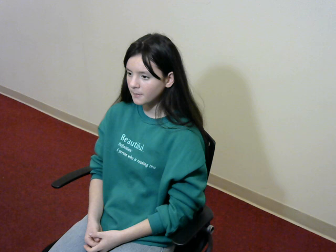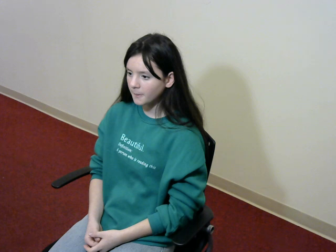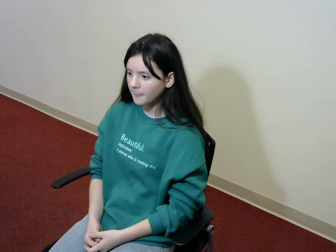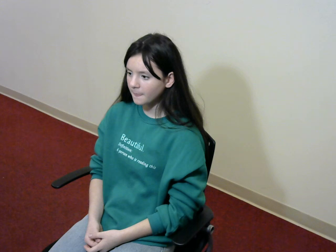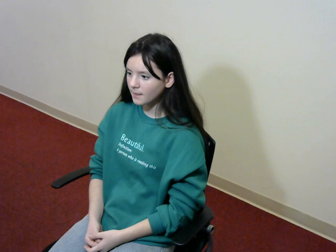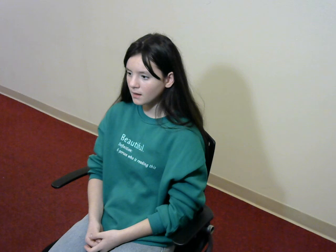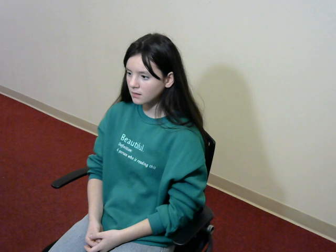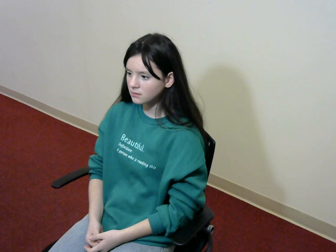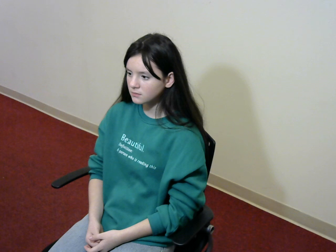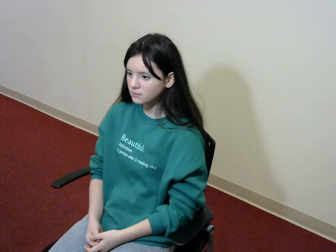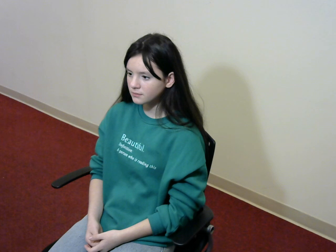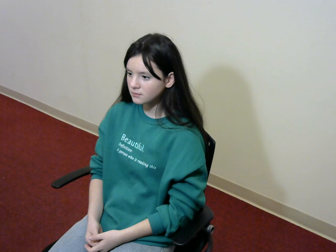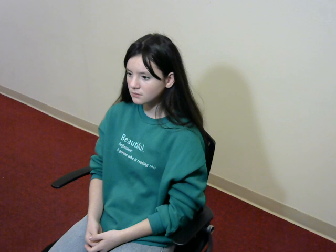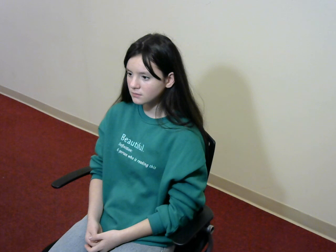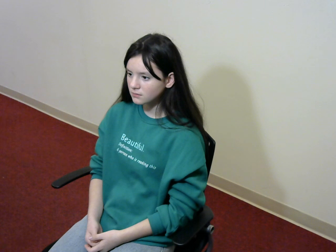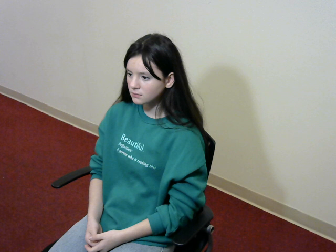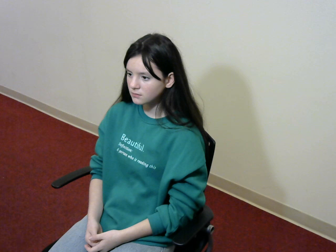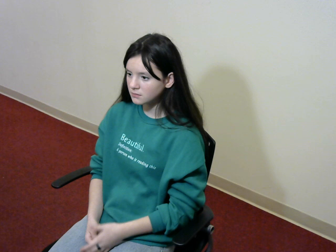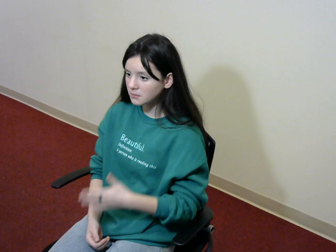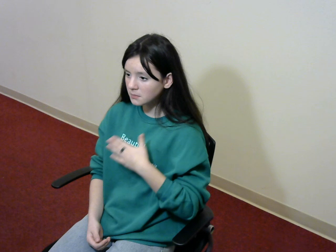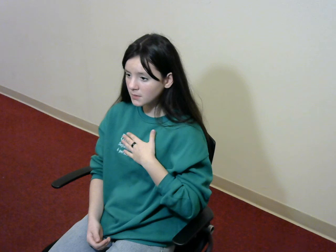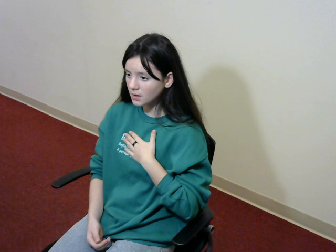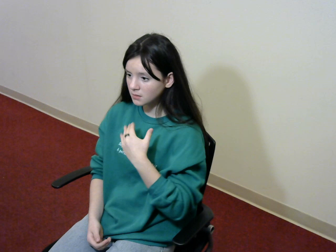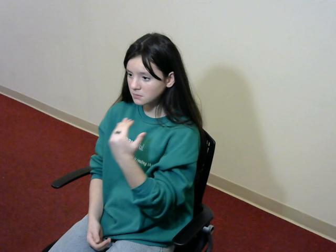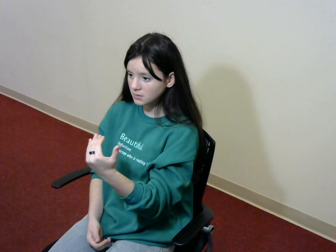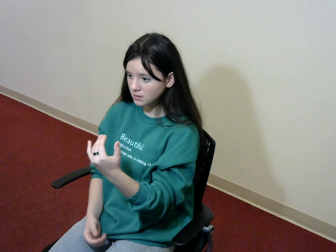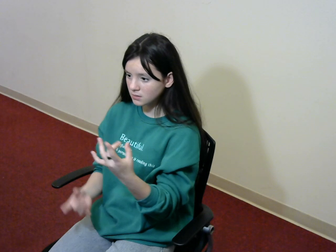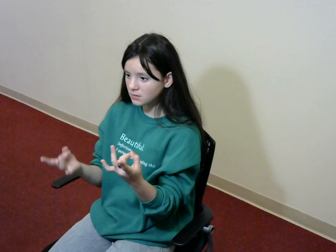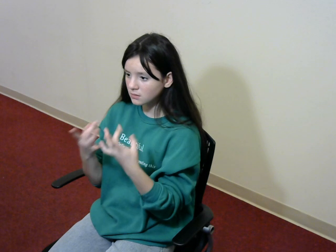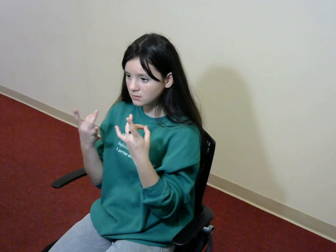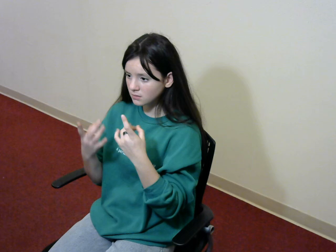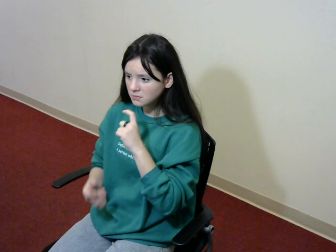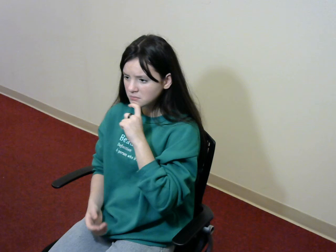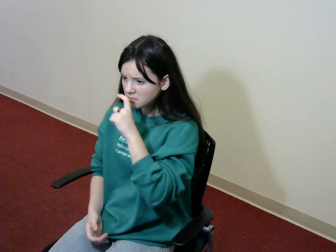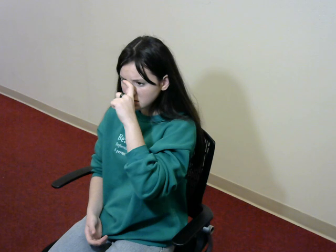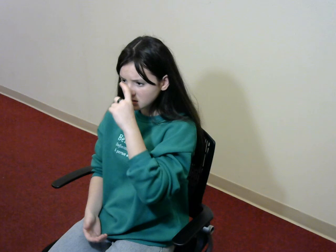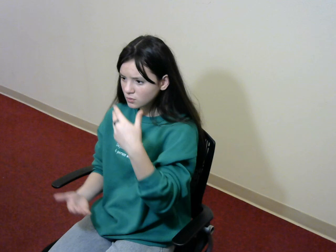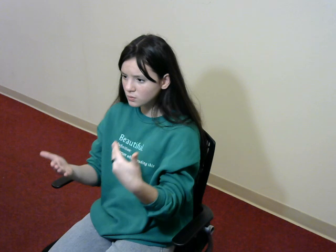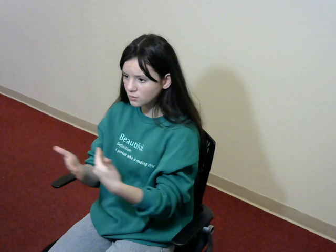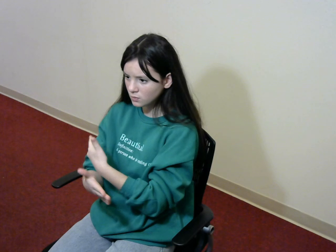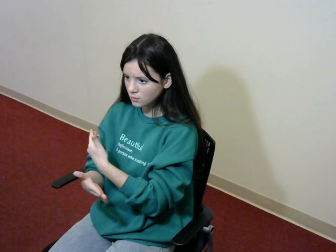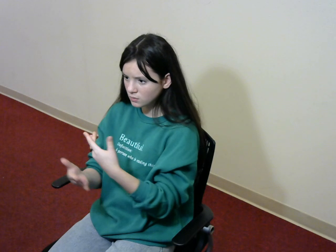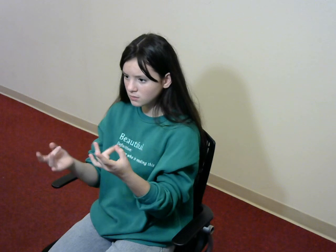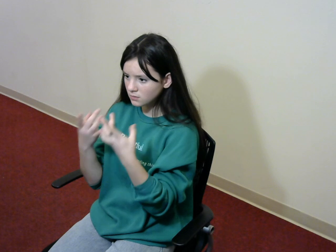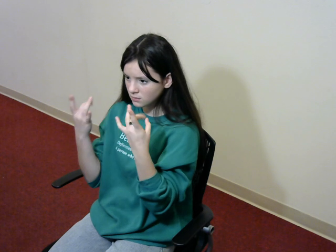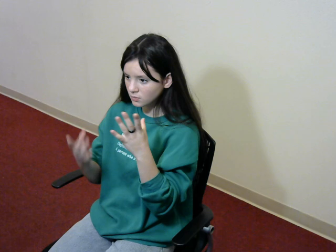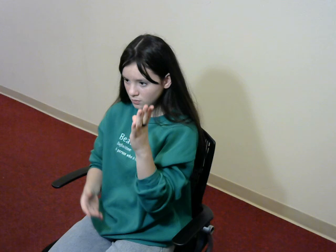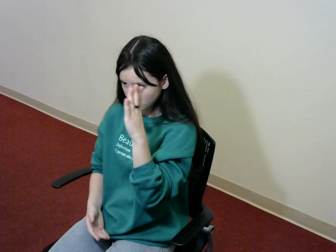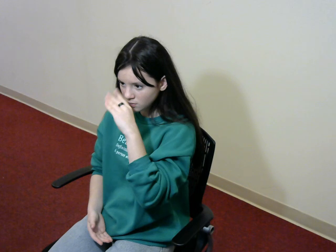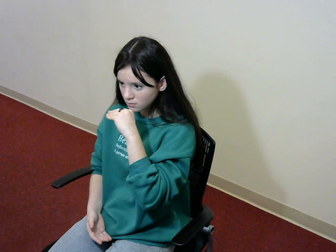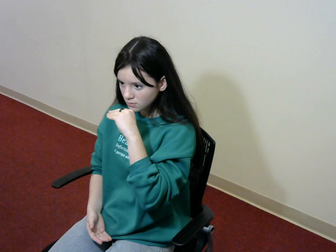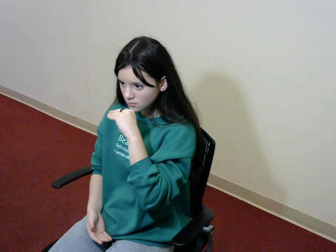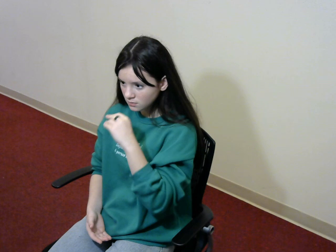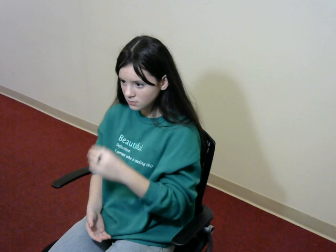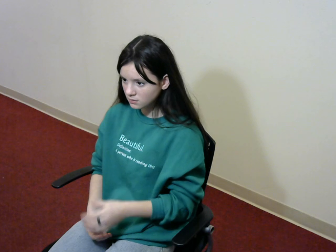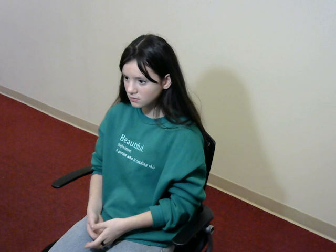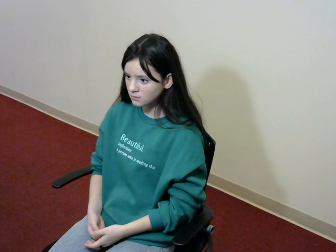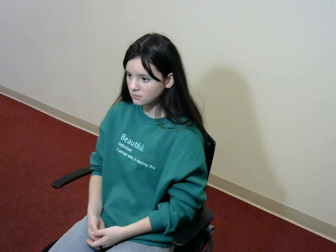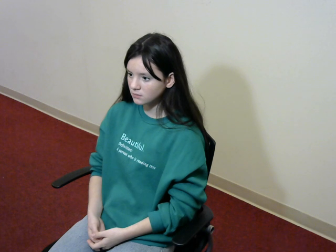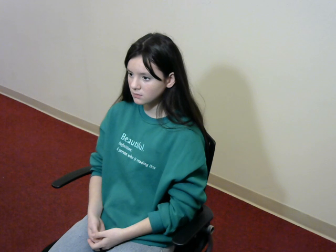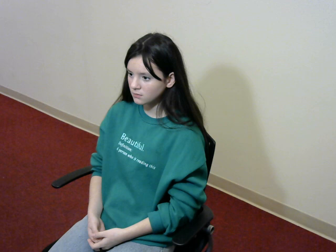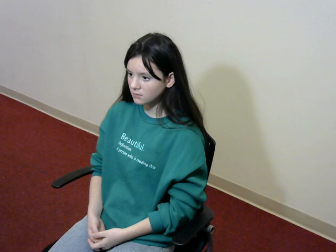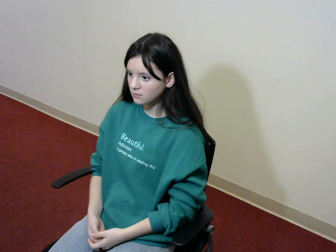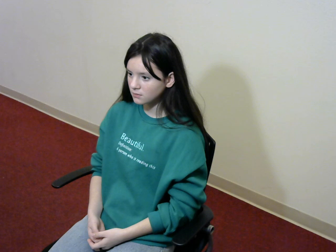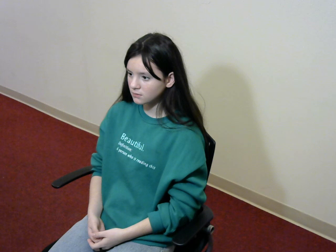Mən sizin dediklərinizi başa düşmədim, yenidən izah edə bilərsinizmi?